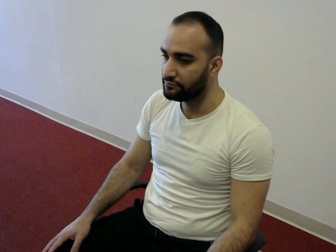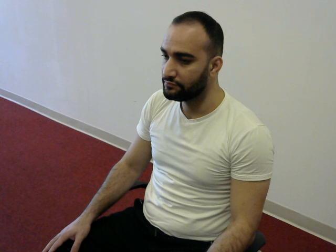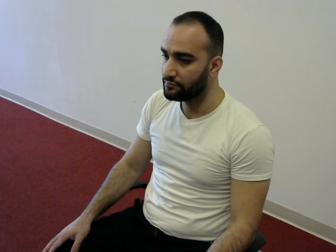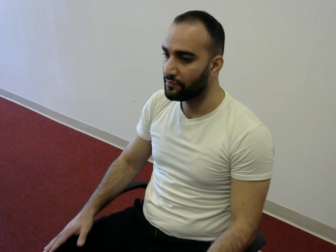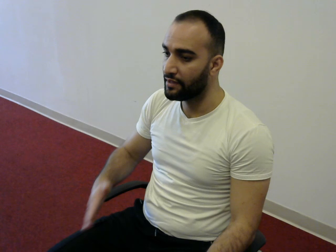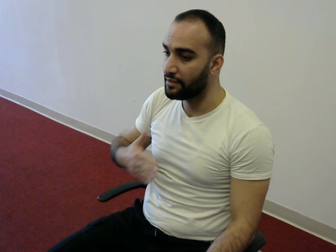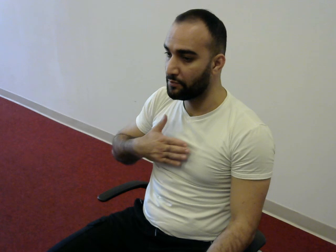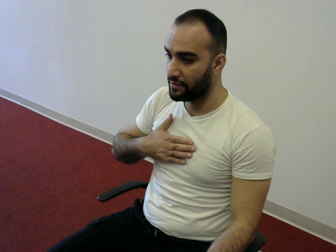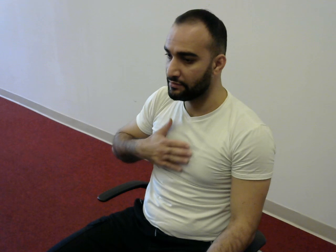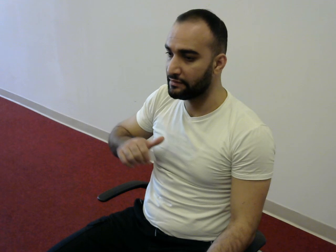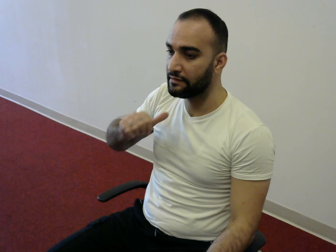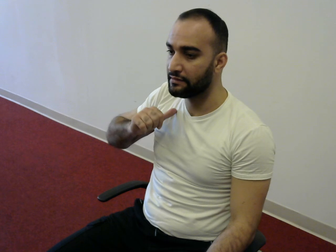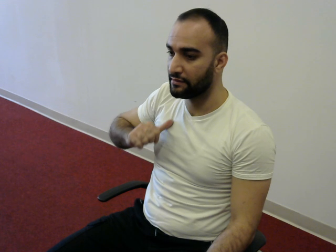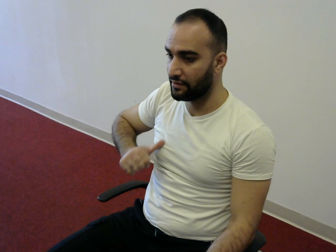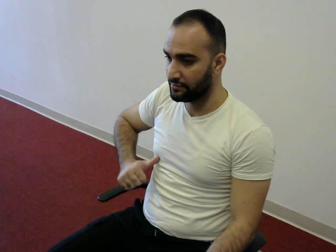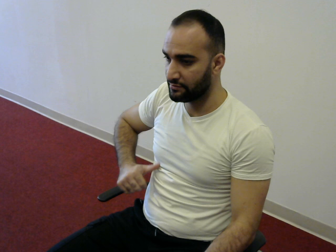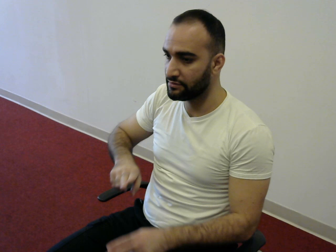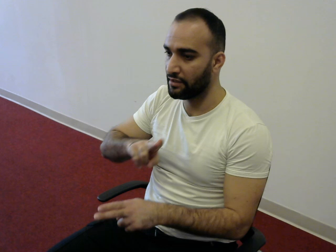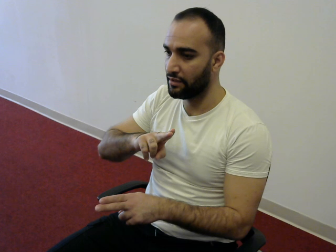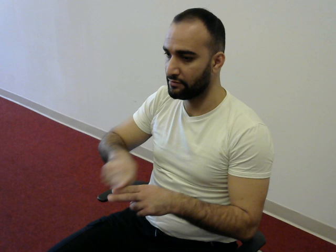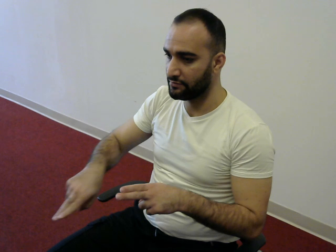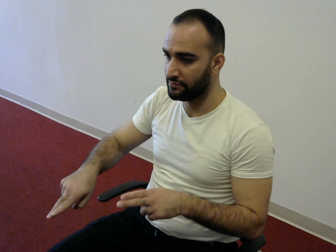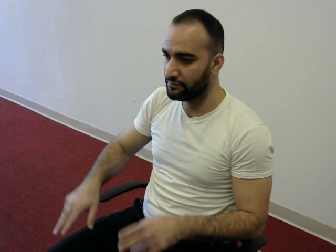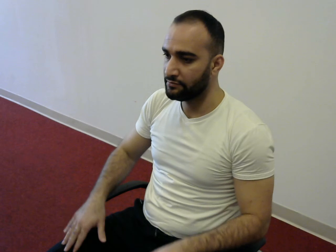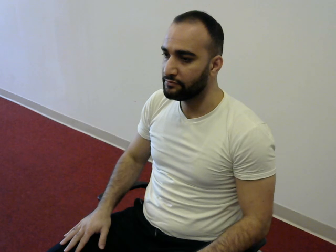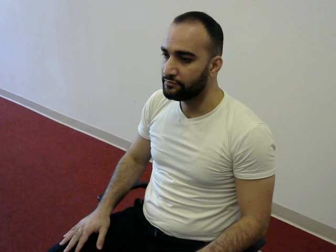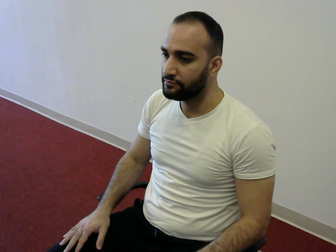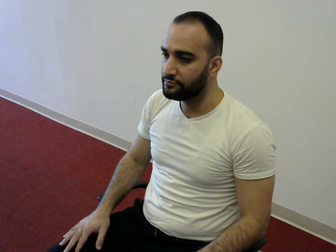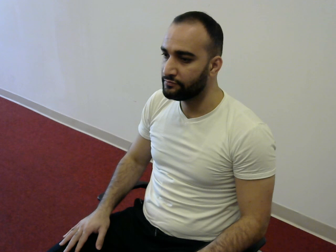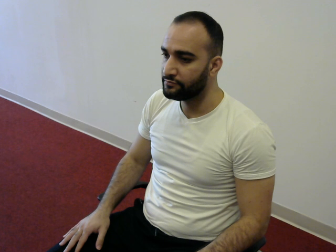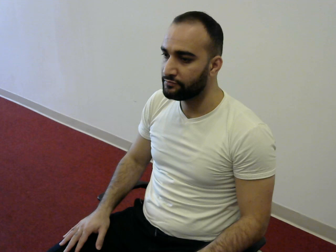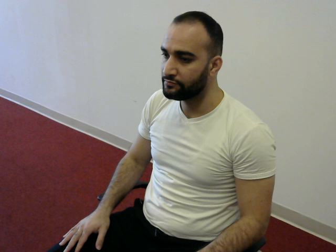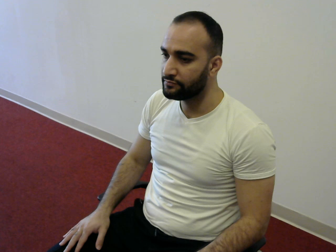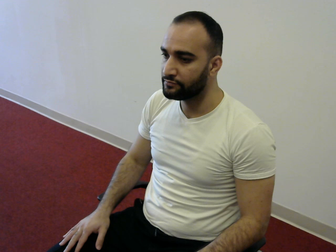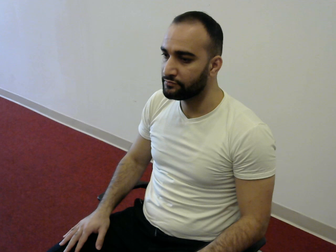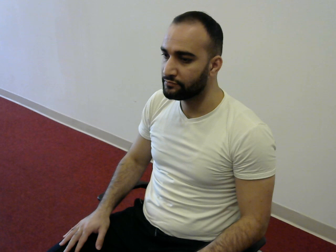Mən çantamı itirmişəm